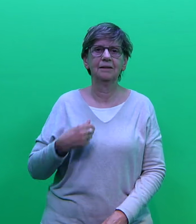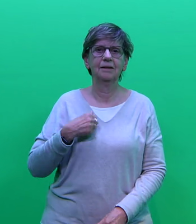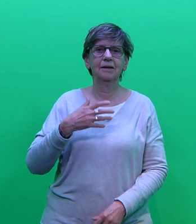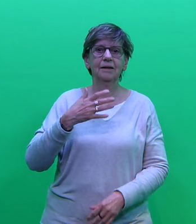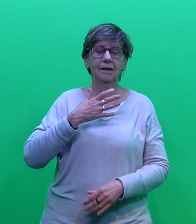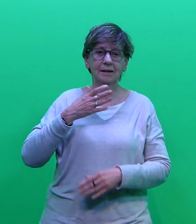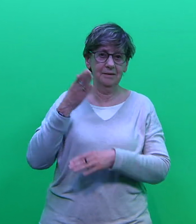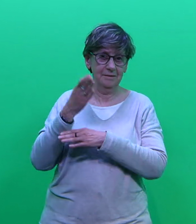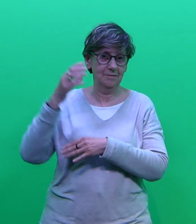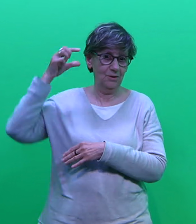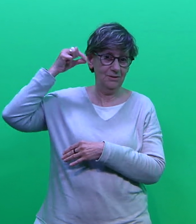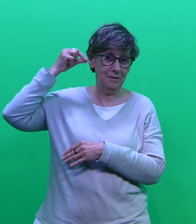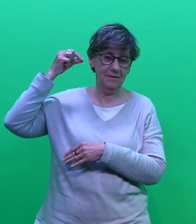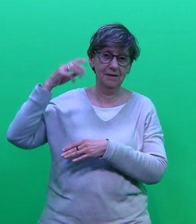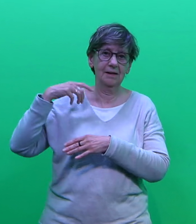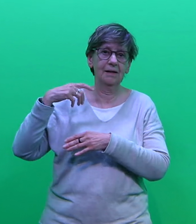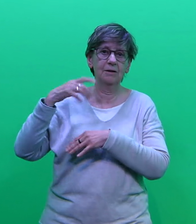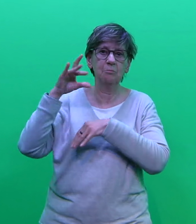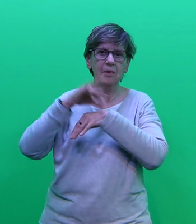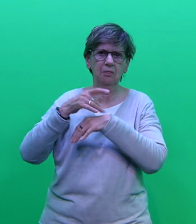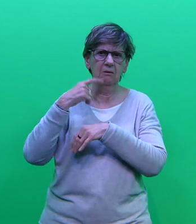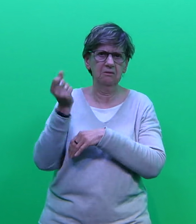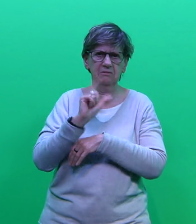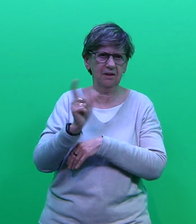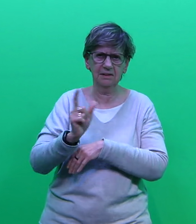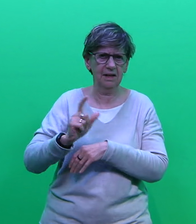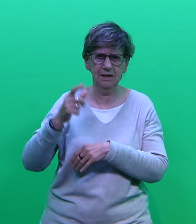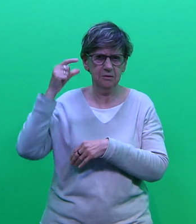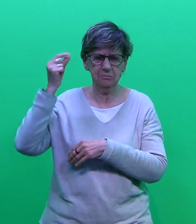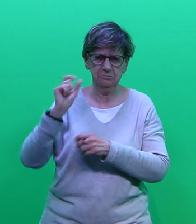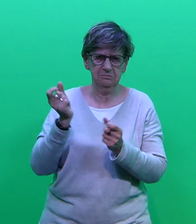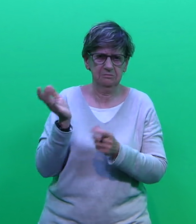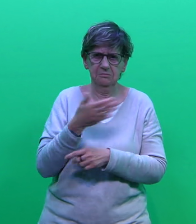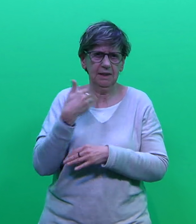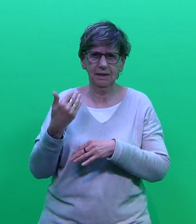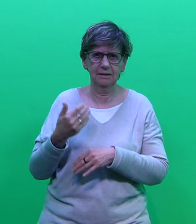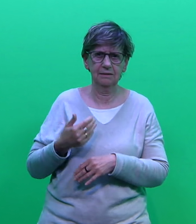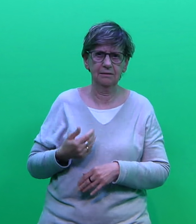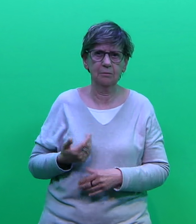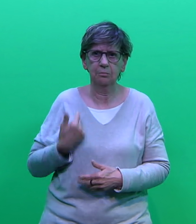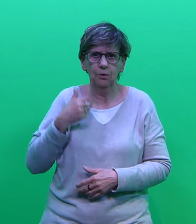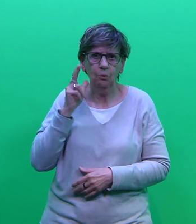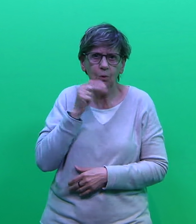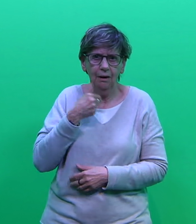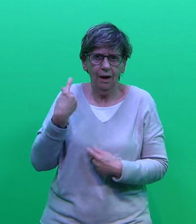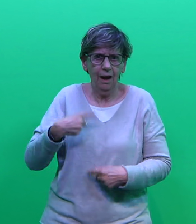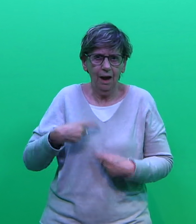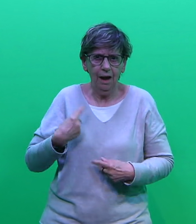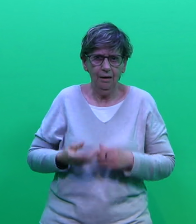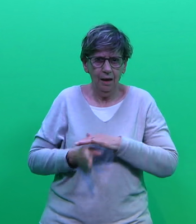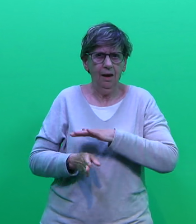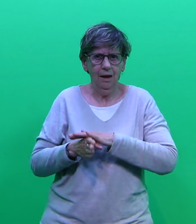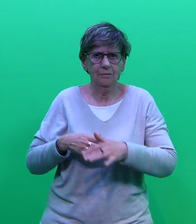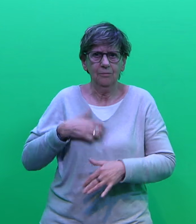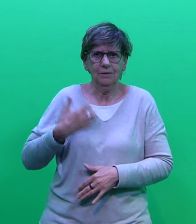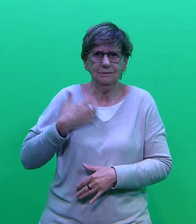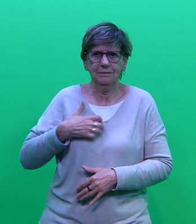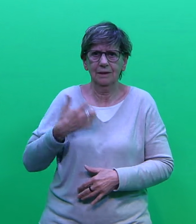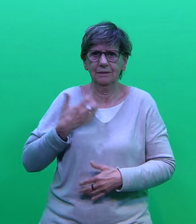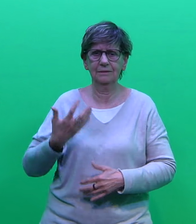Jo sempre em poso gotes, però el metge em va dir que no calia que podia treure les gotes, però a mi encara em fa mal i em molesta.